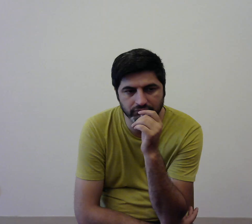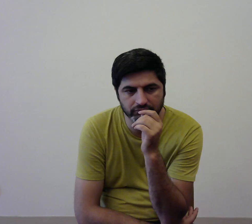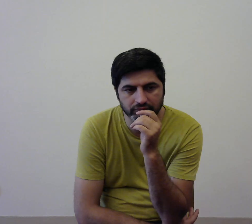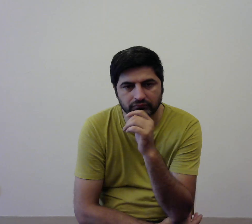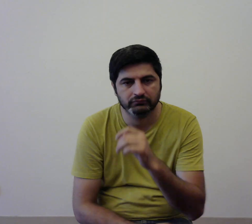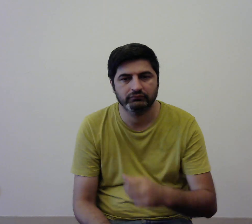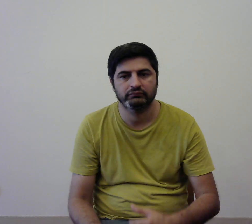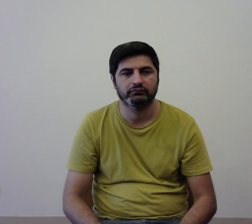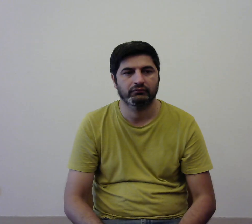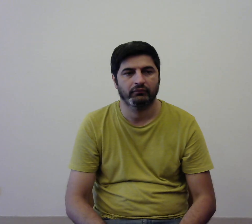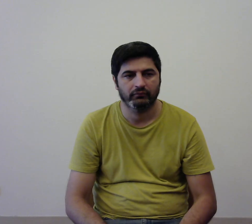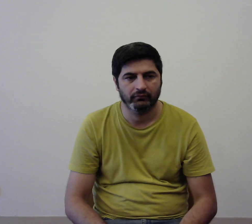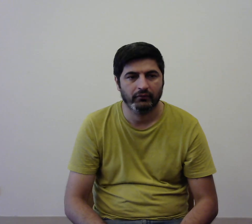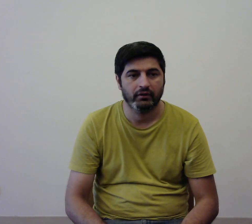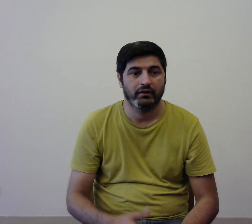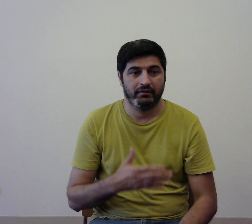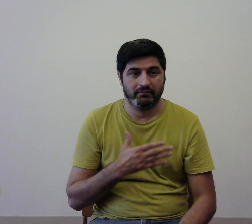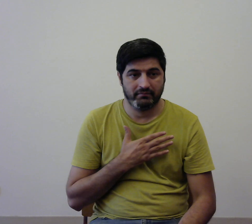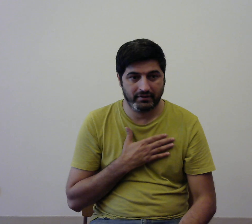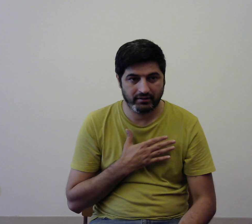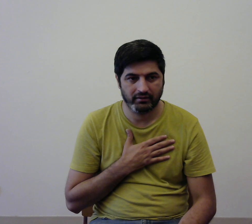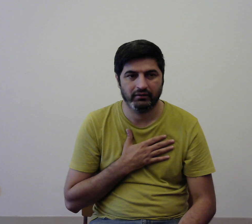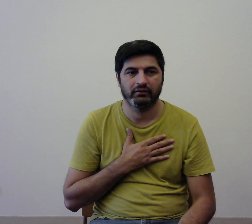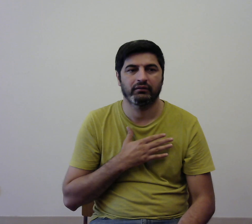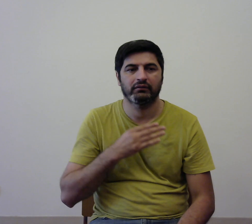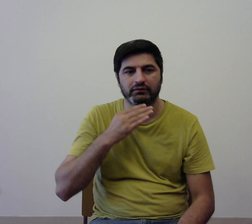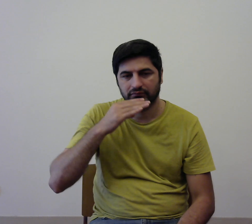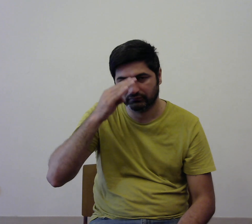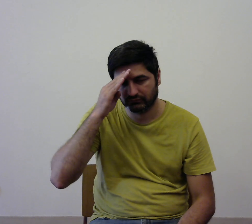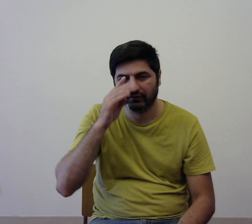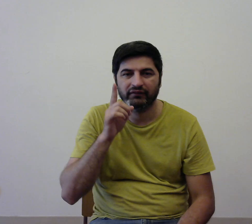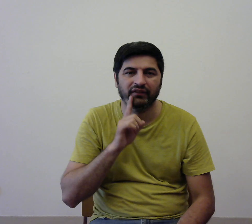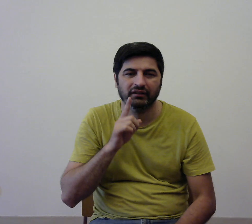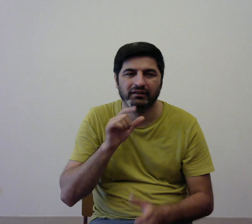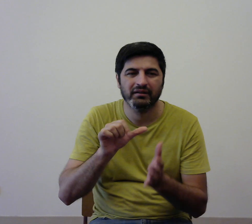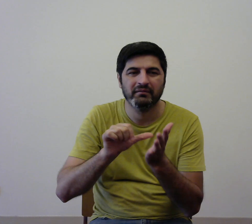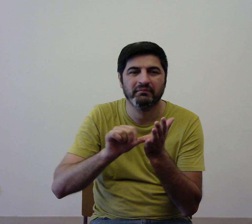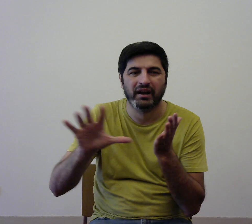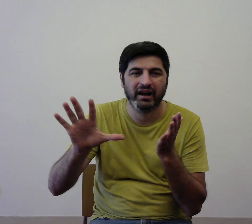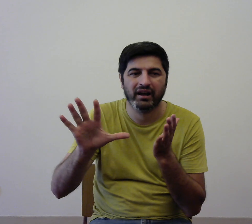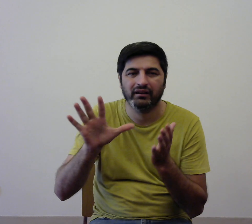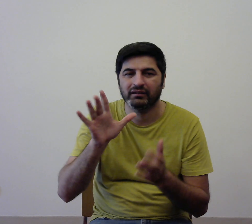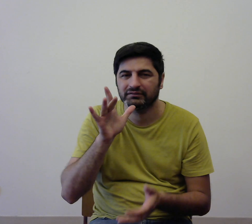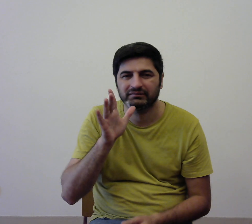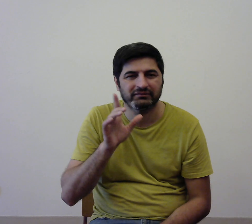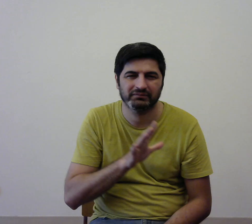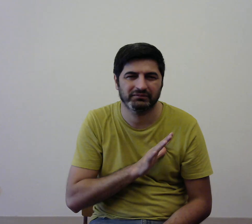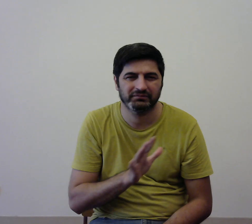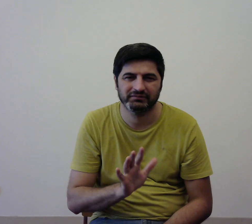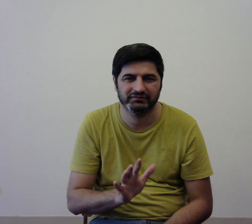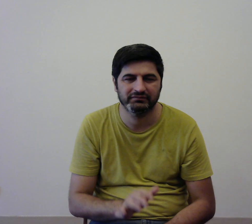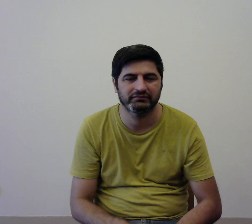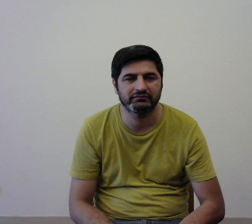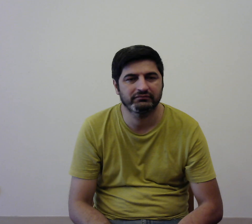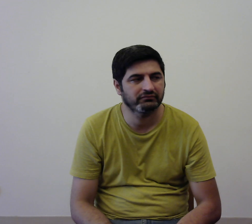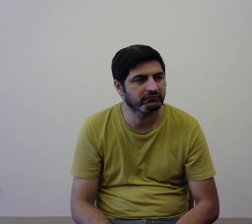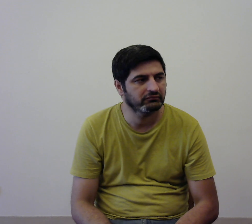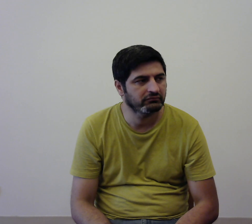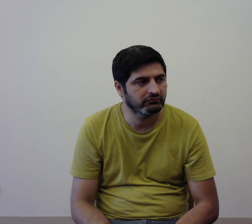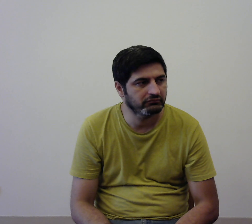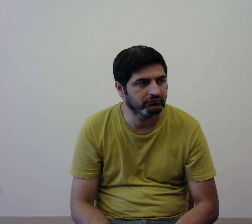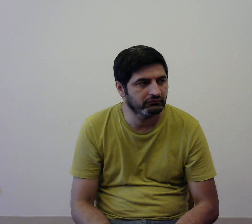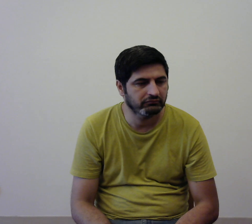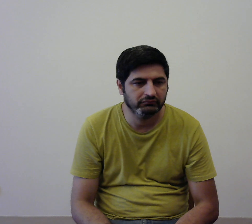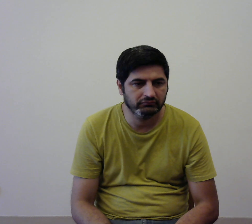Mənim atamın hələ 65 yaşı olmayıb